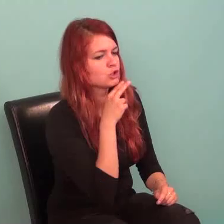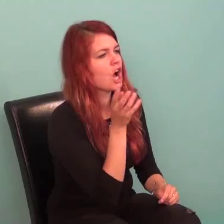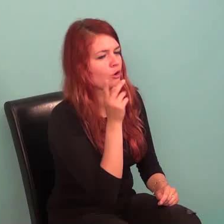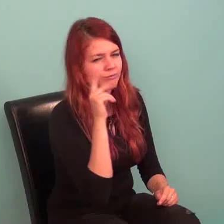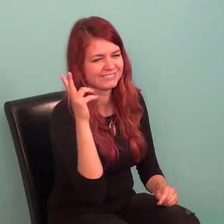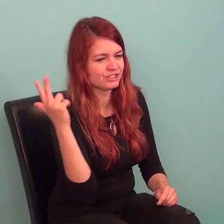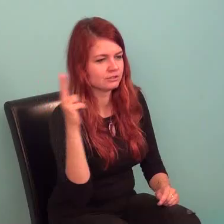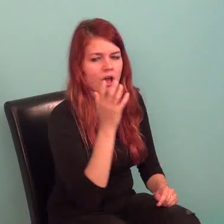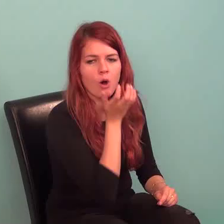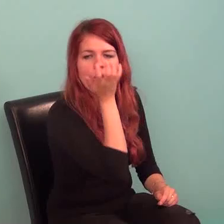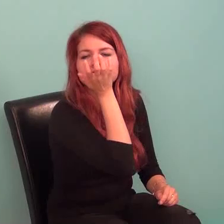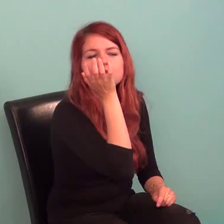Ci trzej chłopcy, jedzą zadowoleni gruszki.